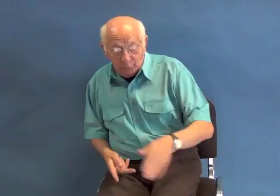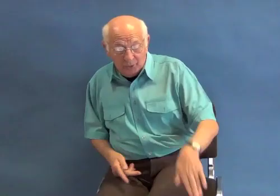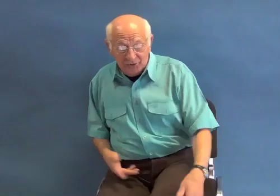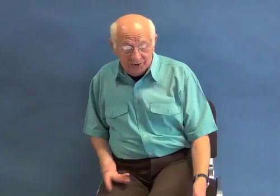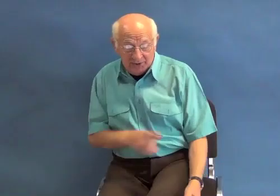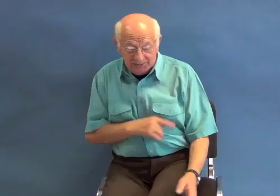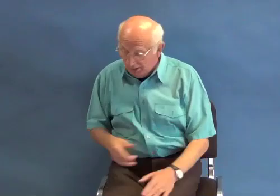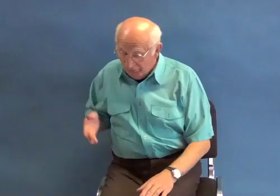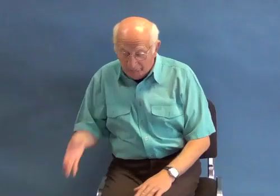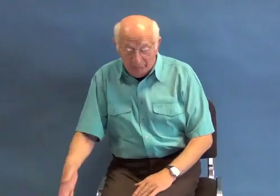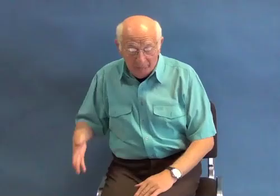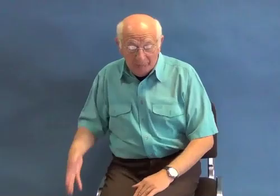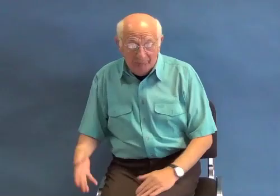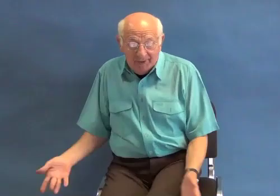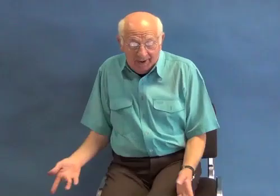Ten pierwszy sam piłuje.